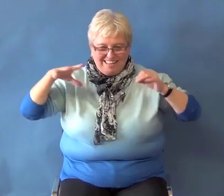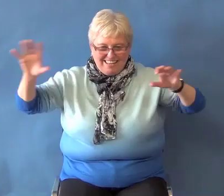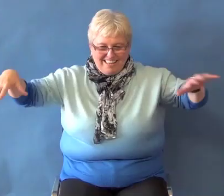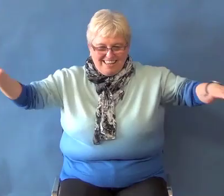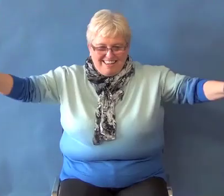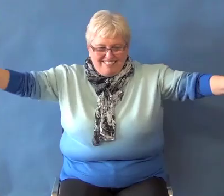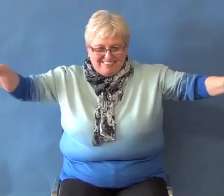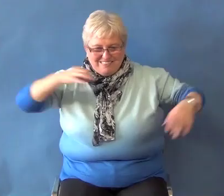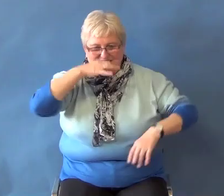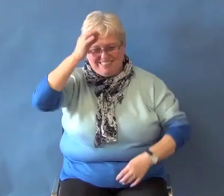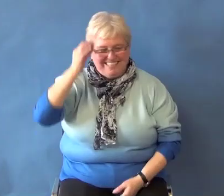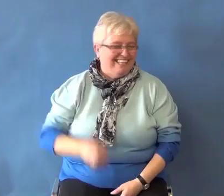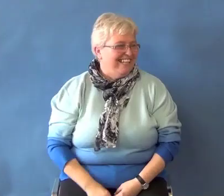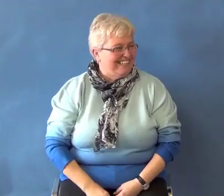Duch, macha rękami.